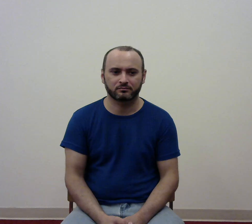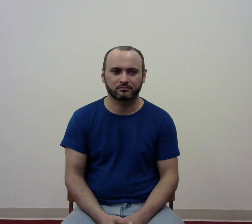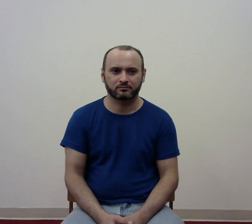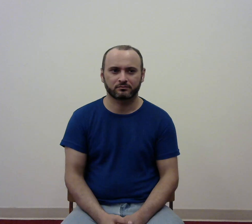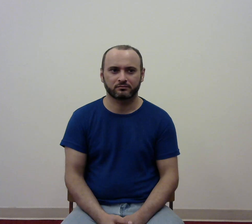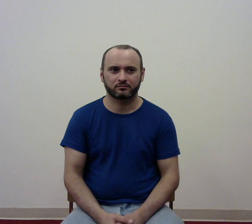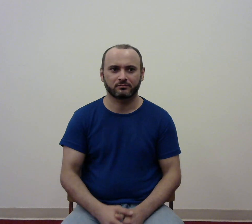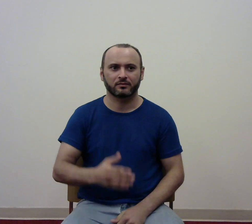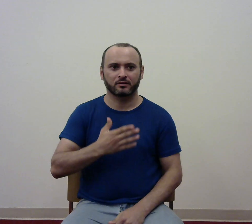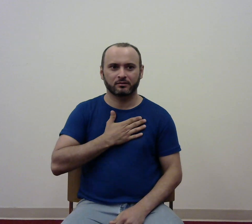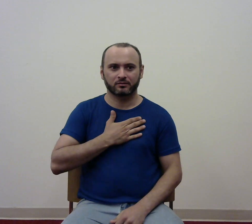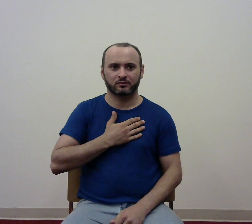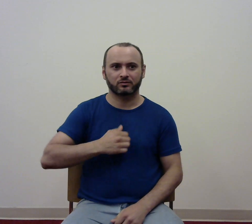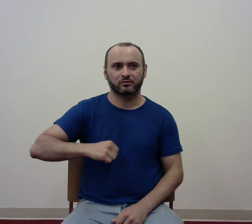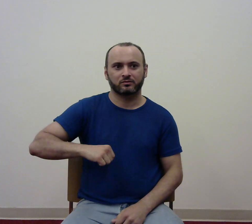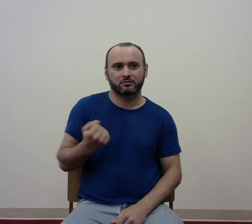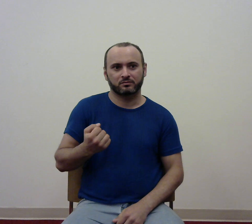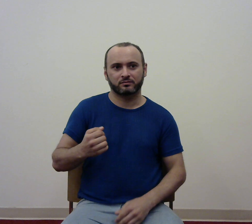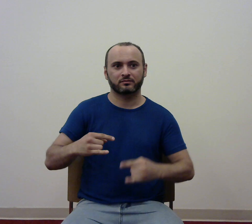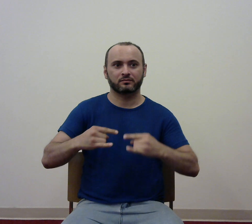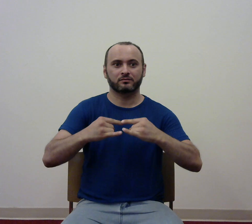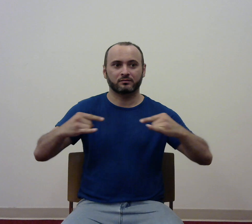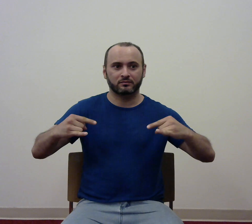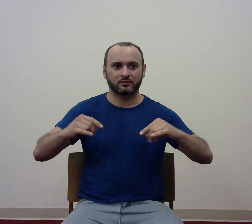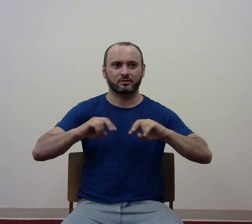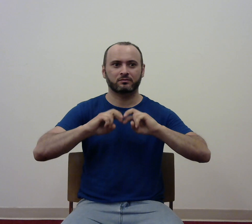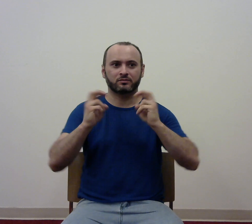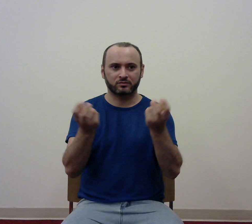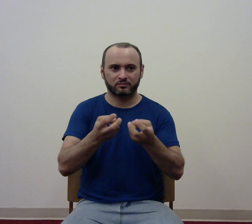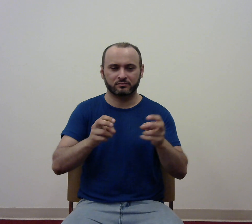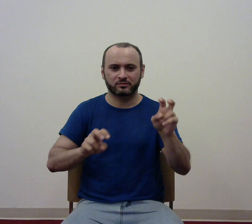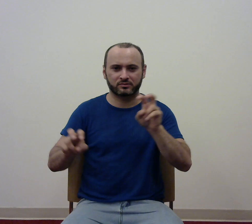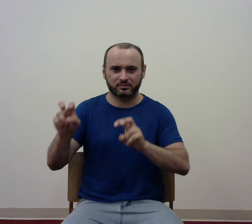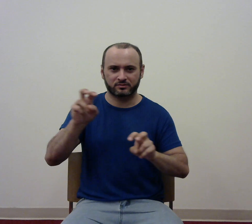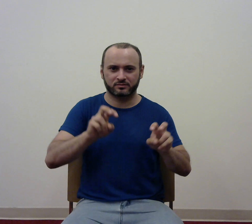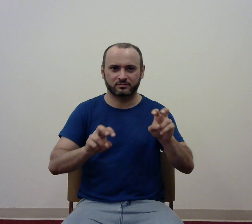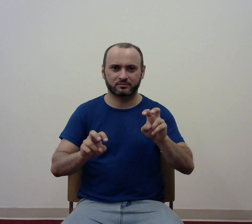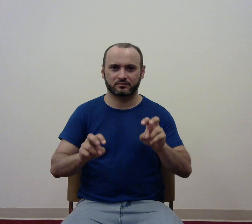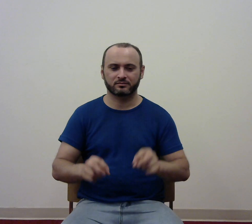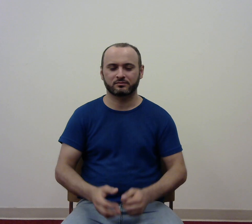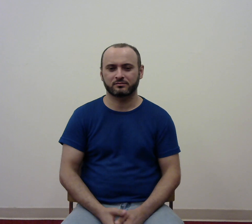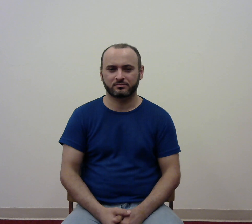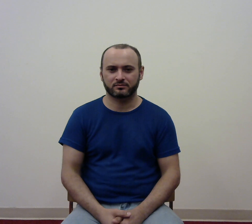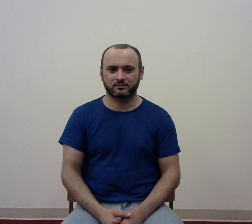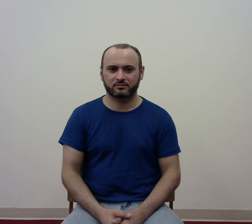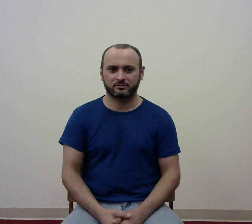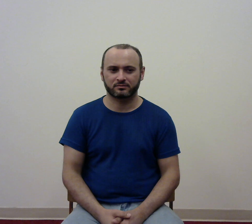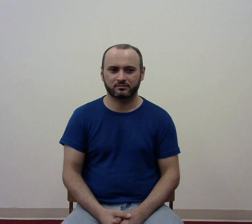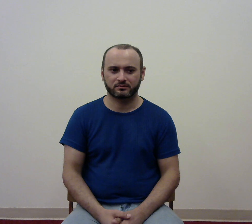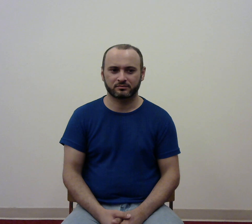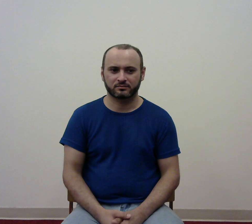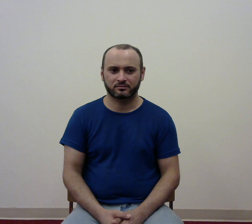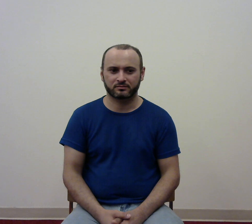Mən dostlarımın olduğu masanı axtarıram